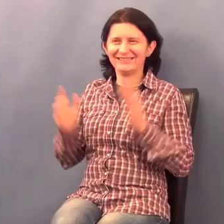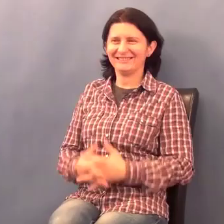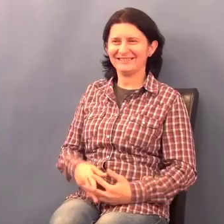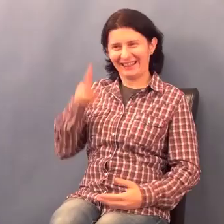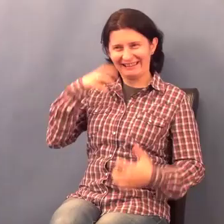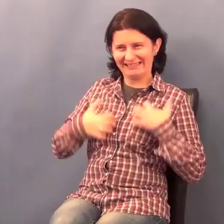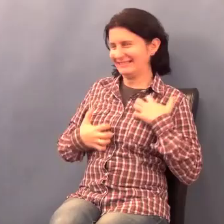Tata jest zły.